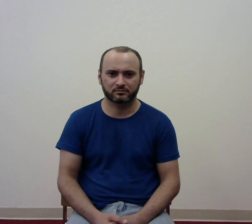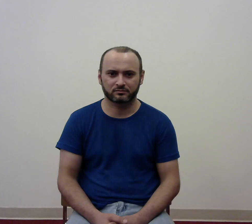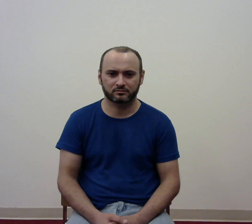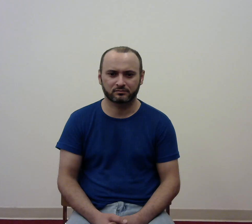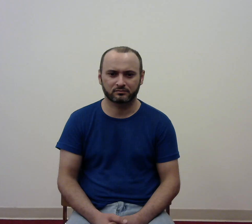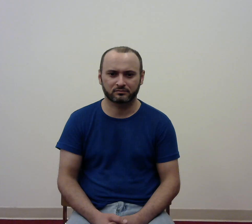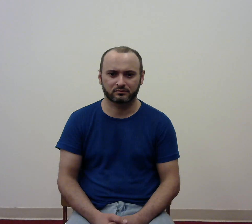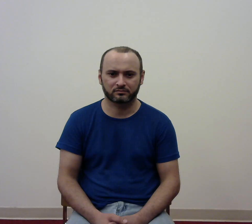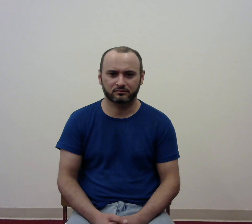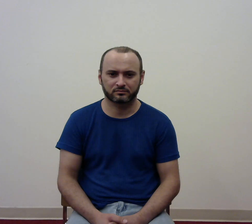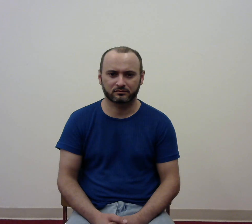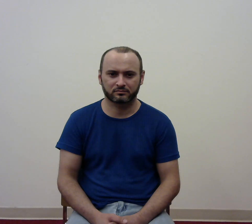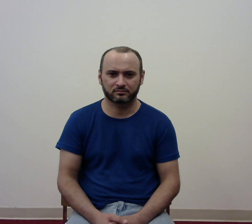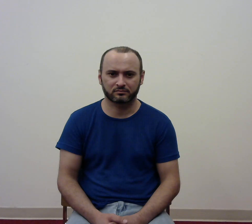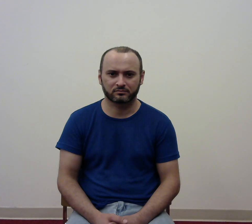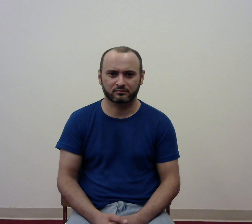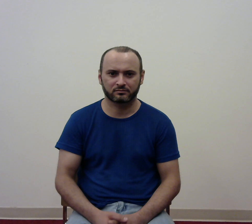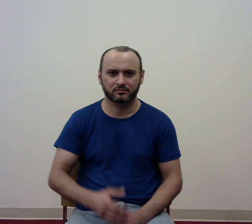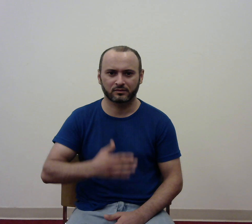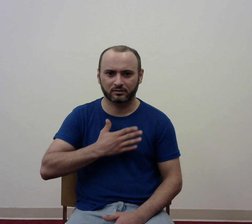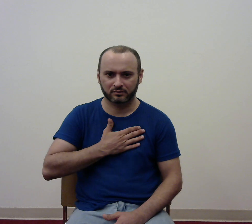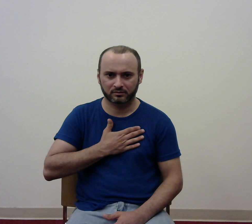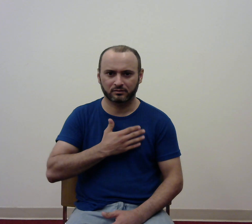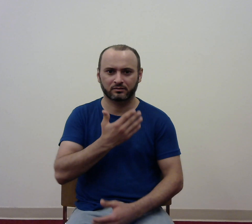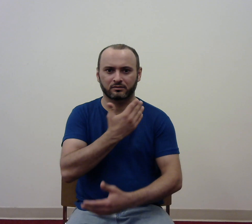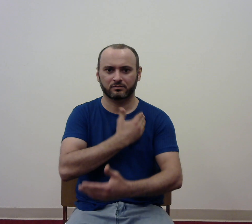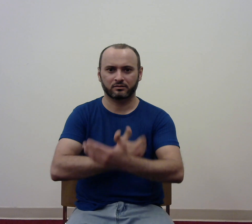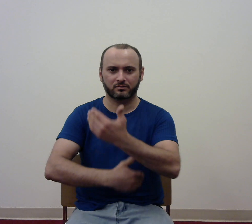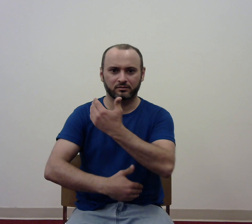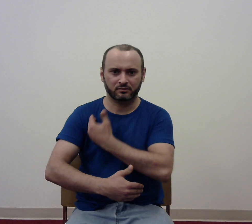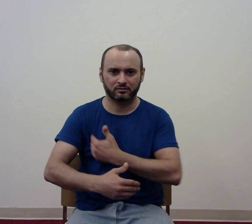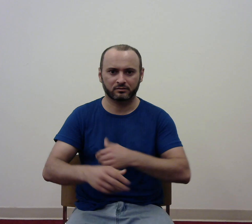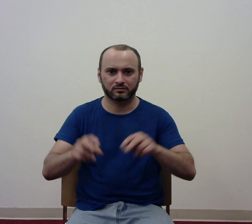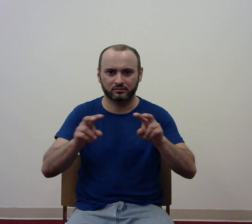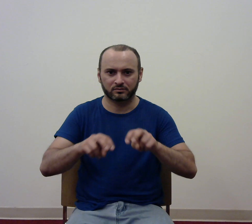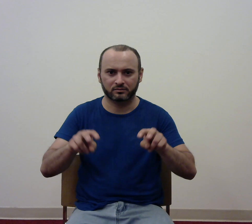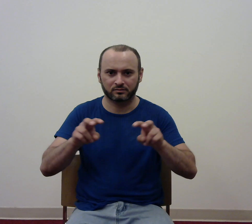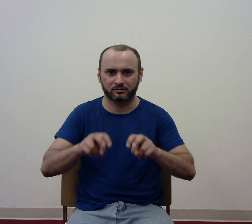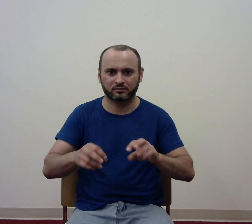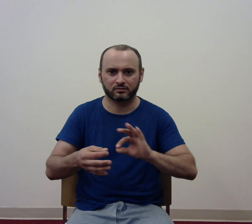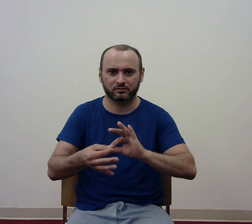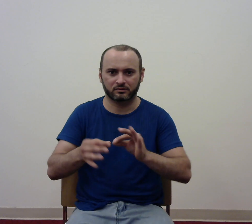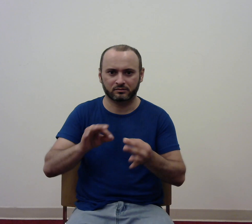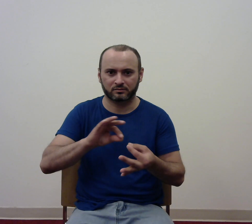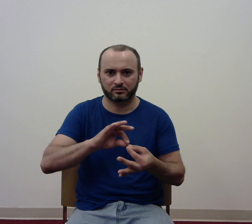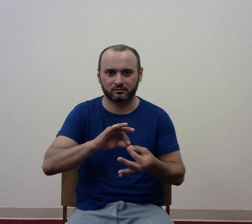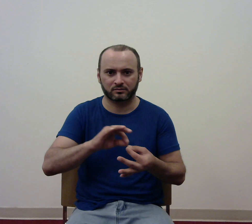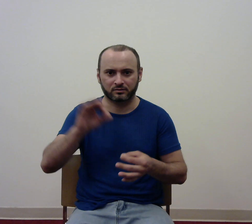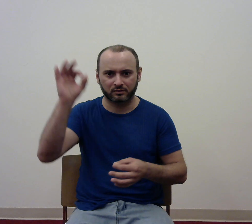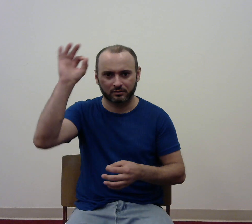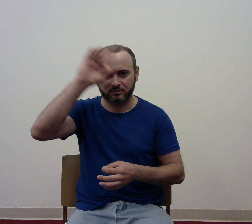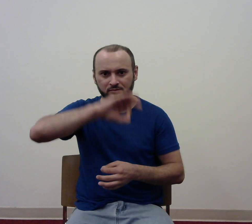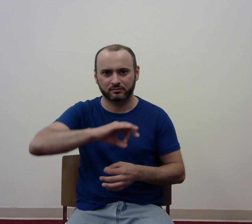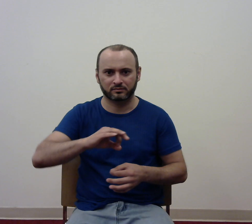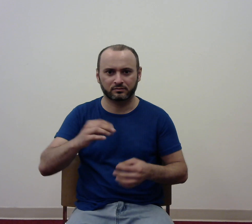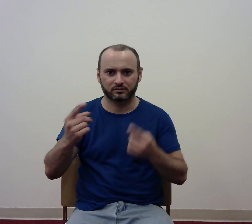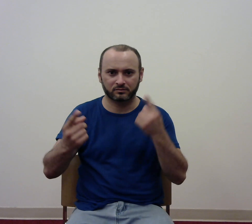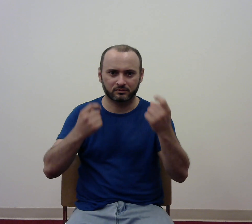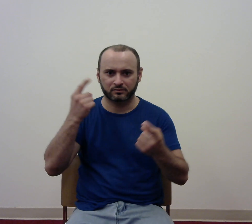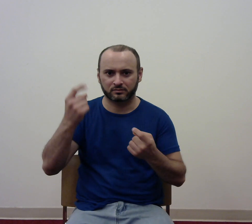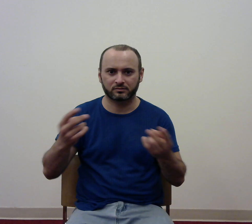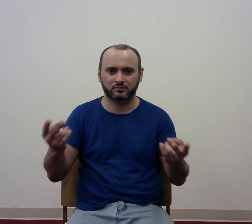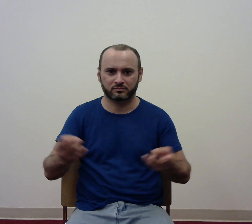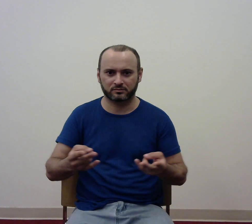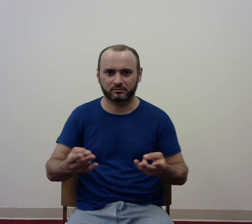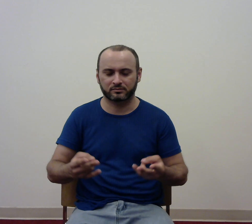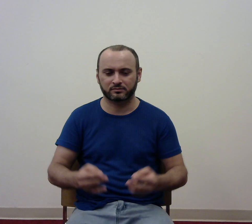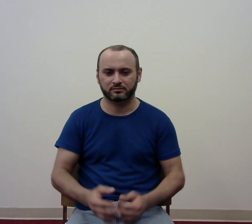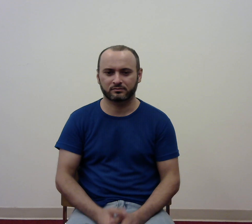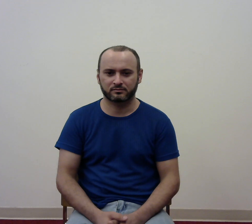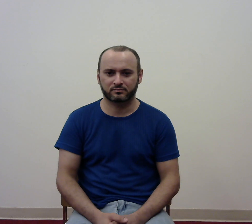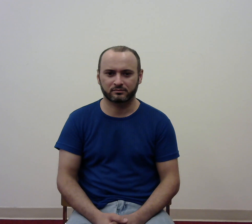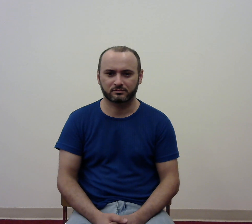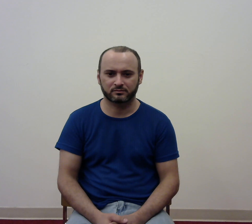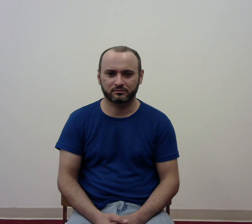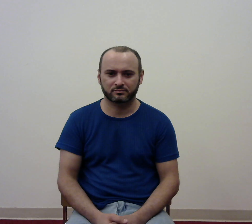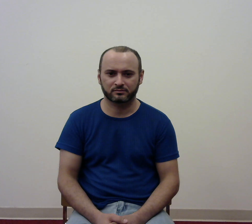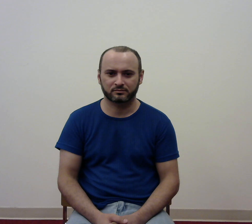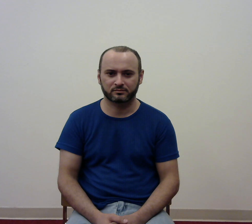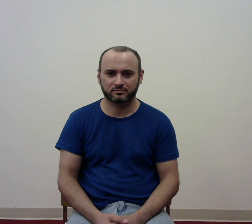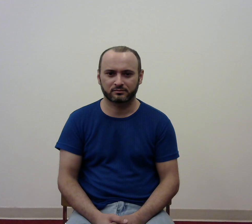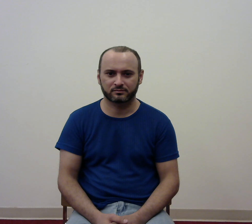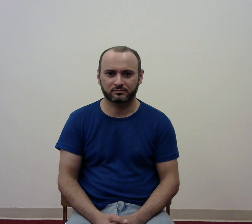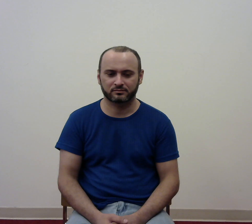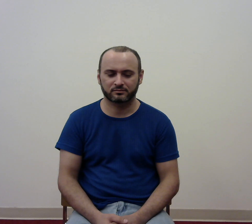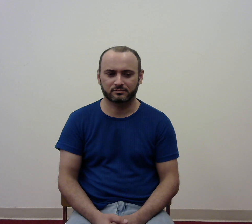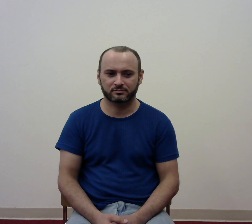Mənə əlillik müayinəsinin nəticəsi barədə məlumat lazımdır